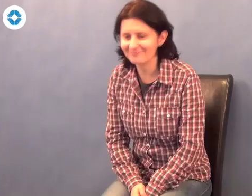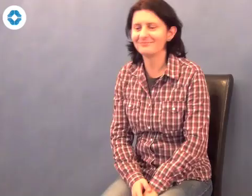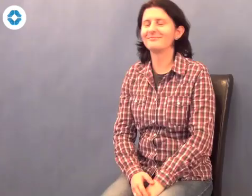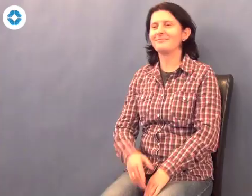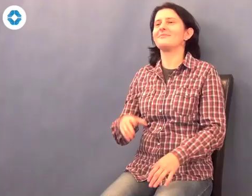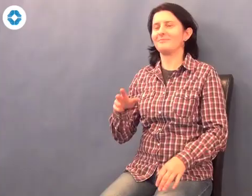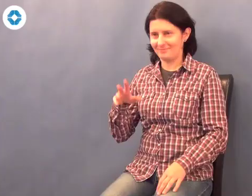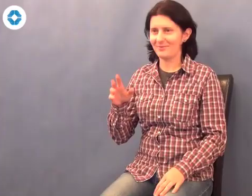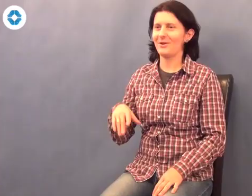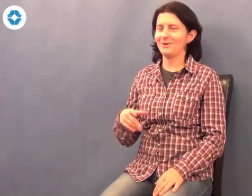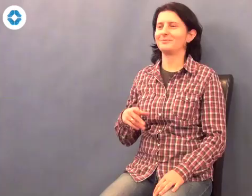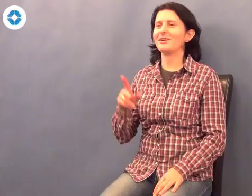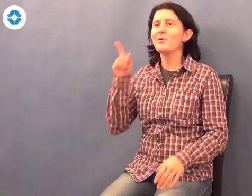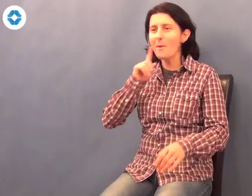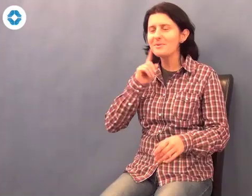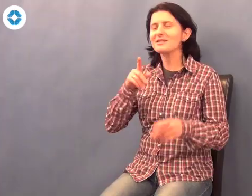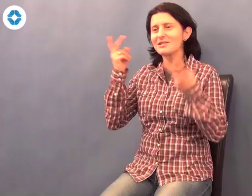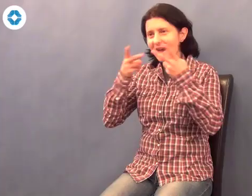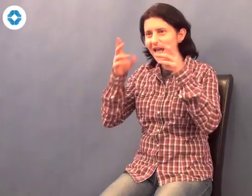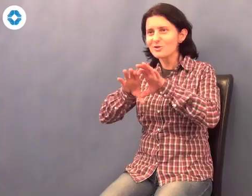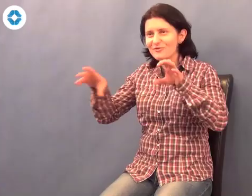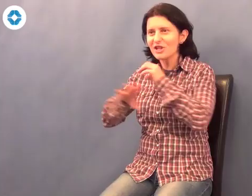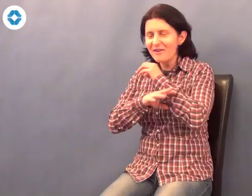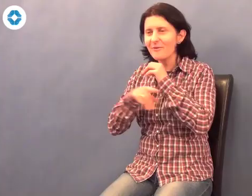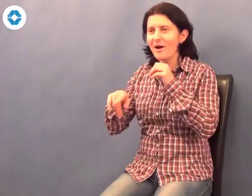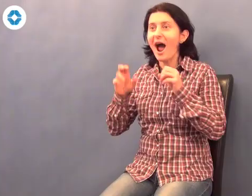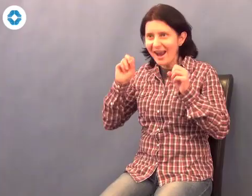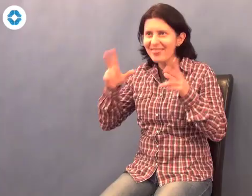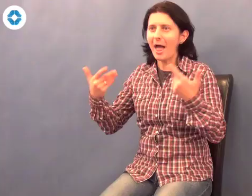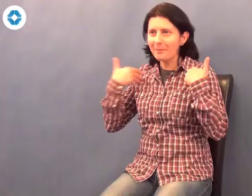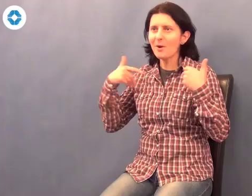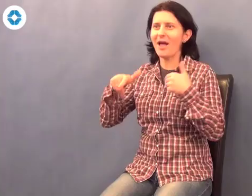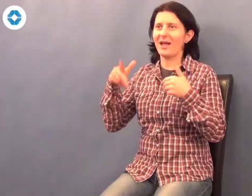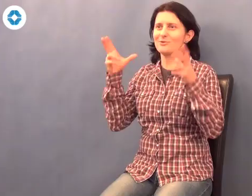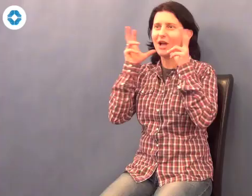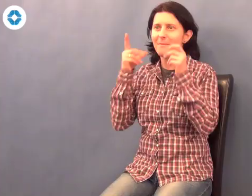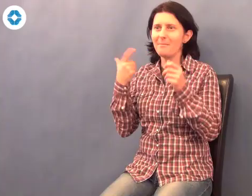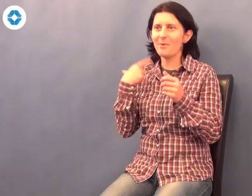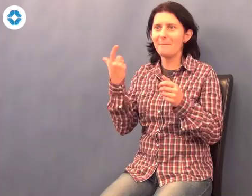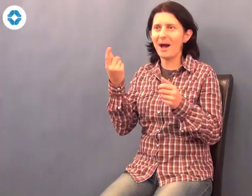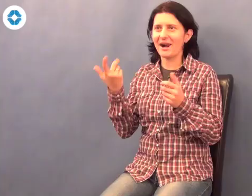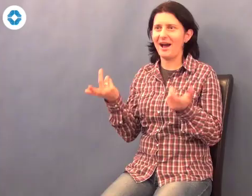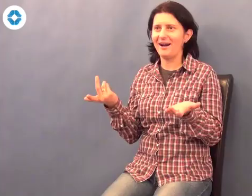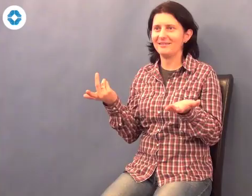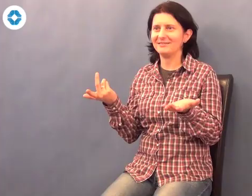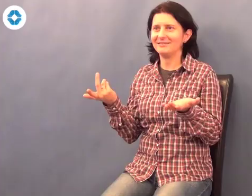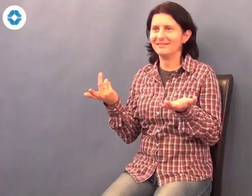Chłopak szukał pod powaloną kłodą i tam znalazł dwie żaby, jakby parę.